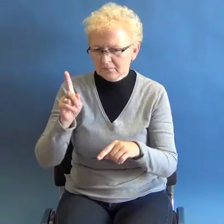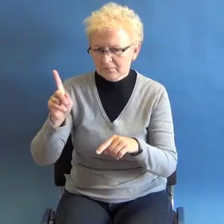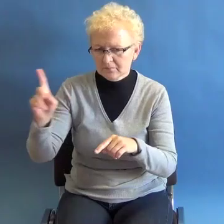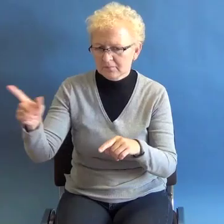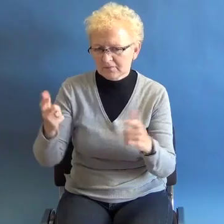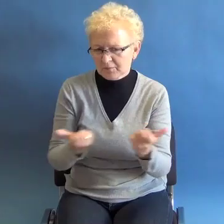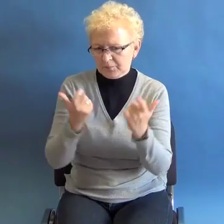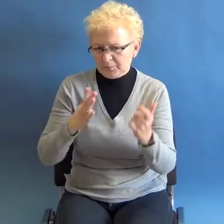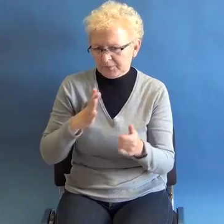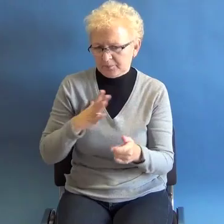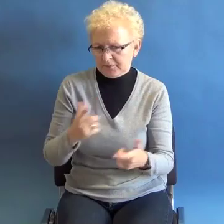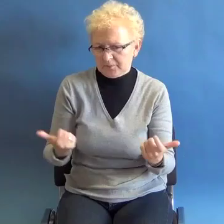To niebezpieczne.